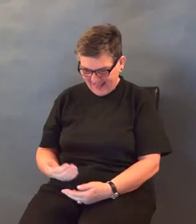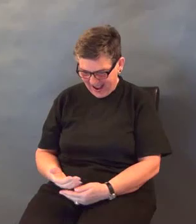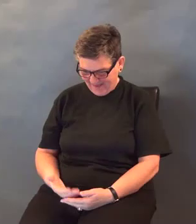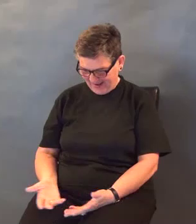Nowy.